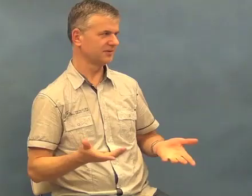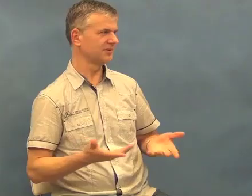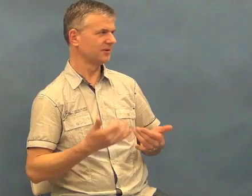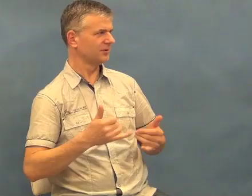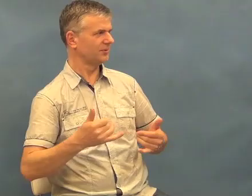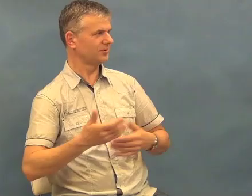Inny.